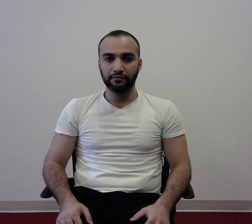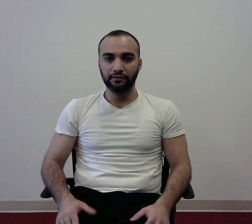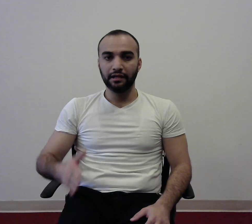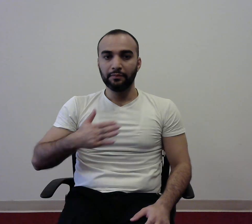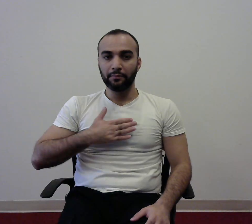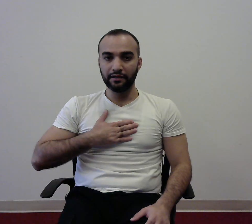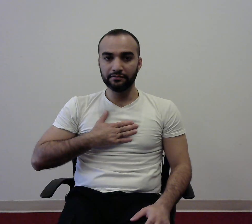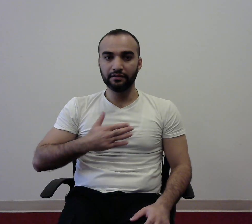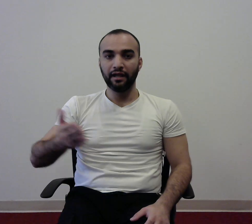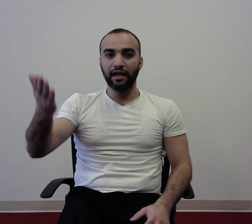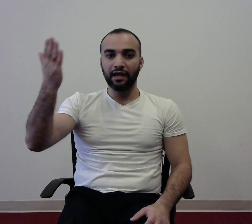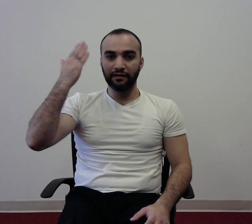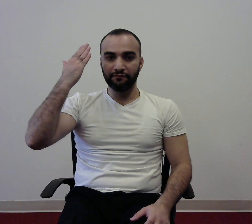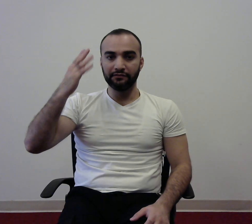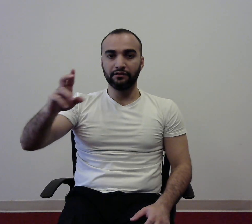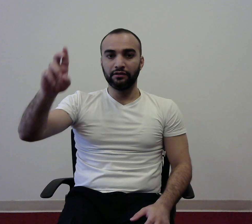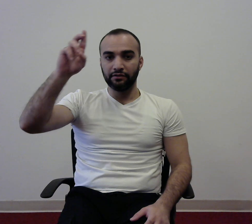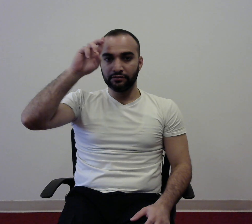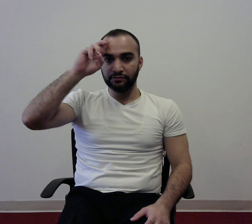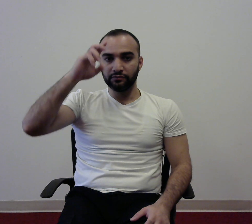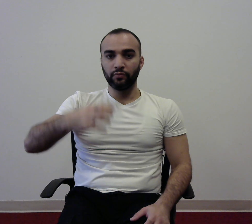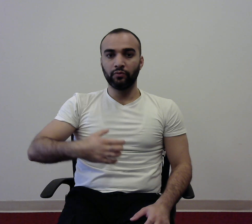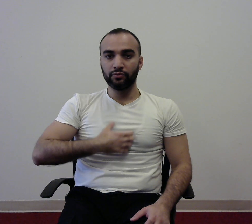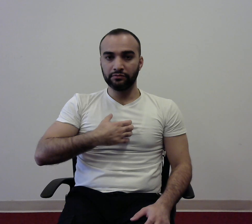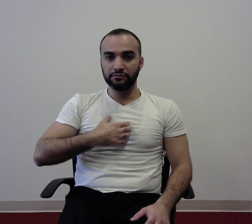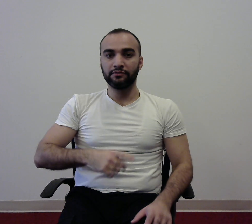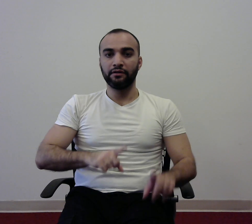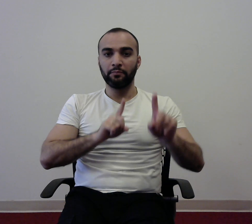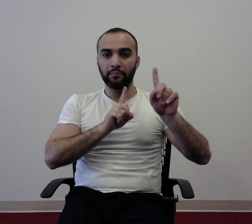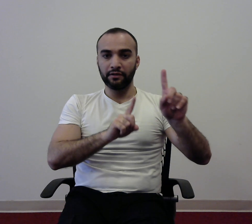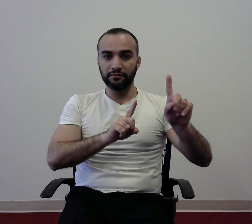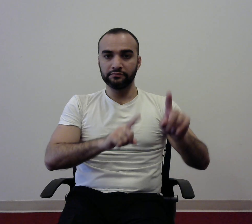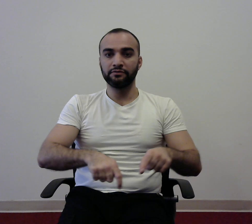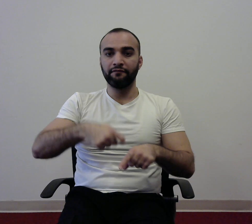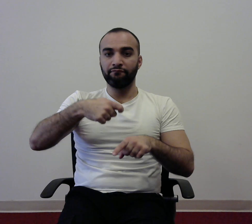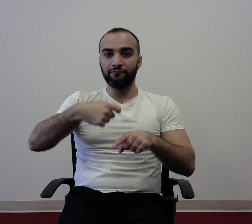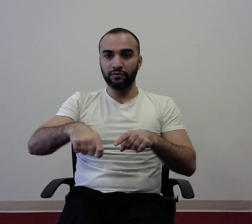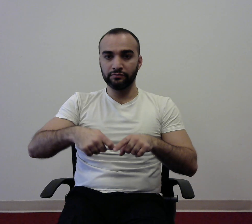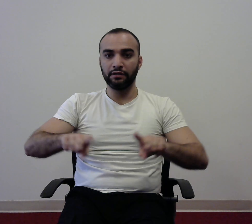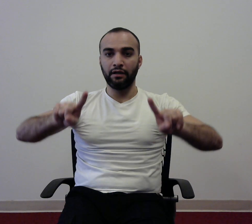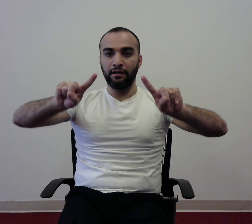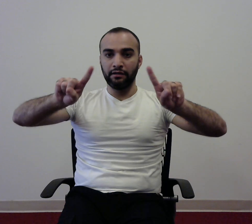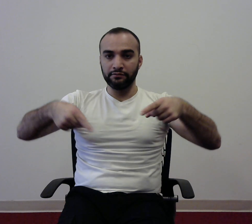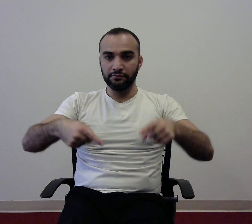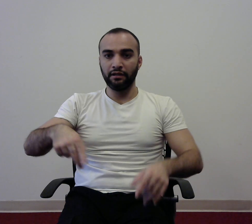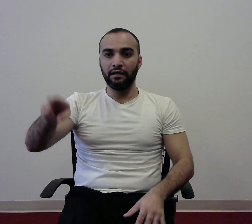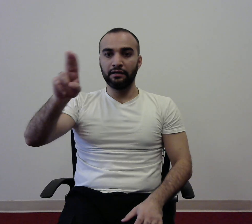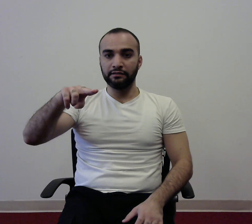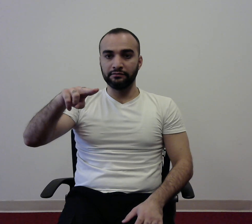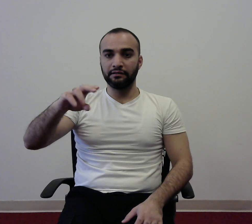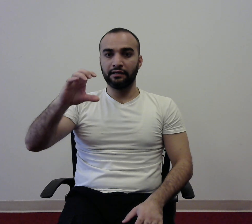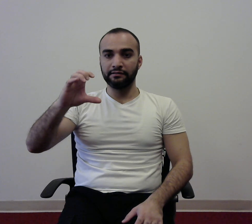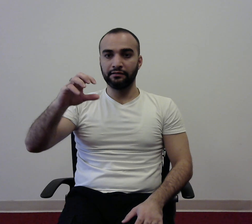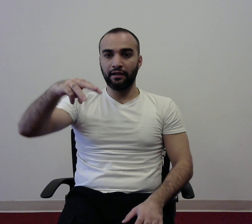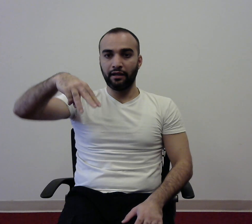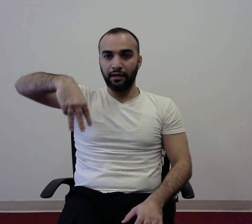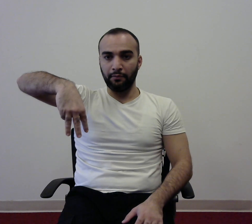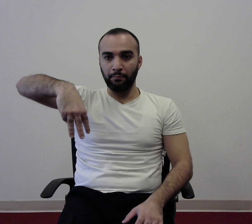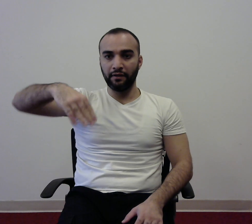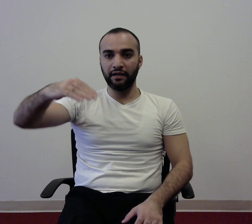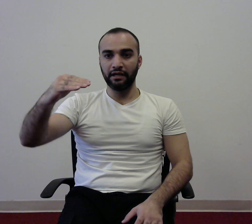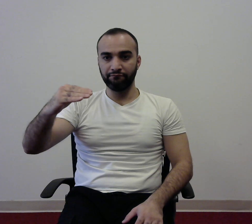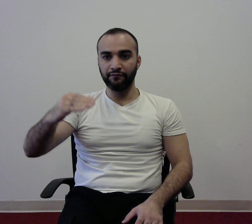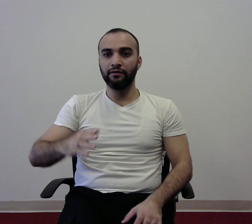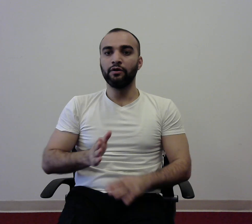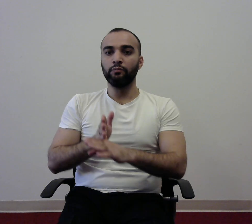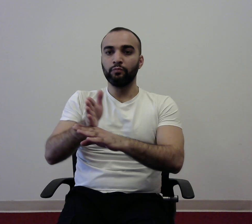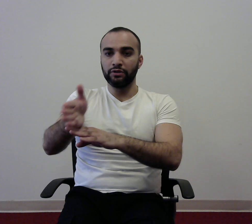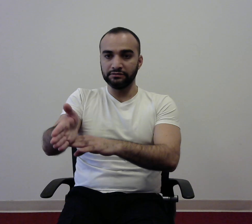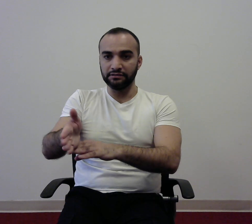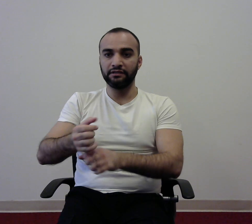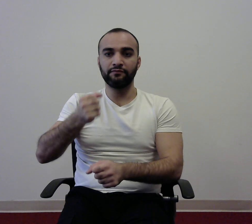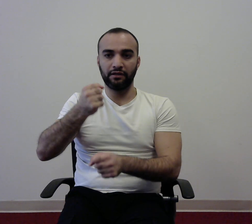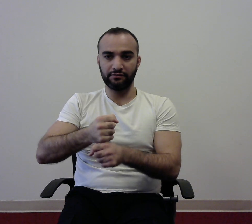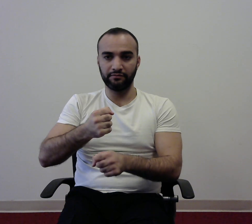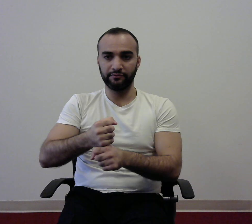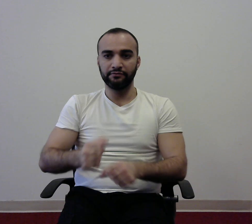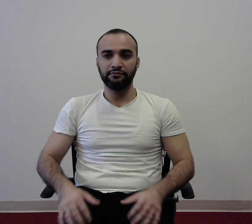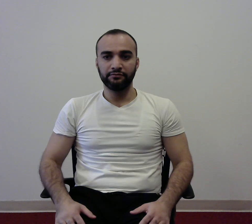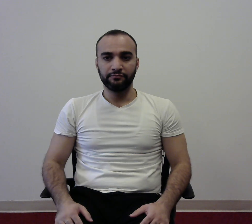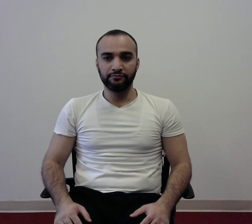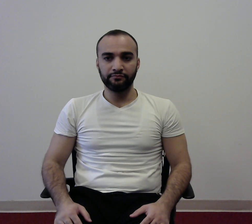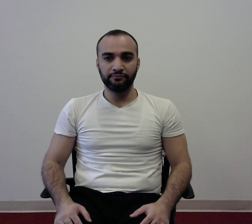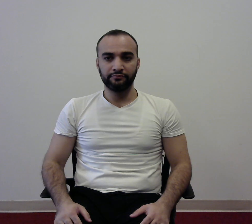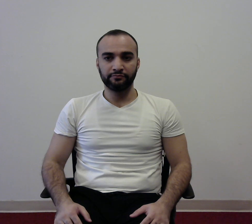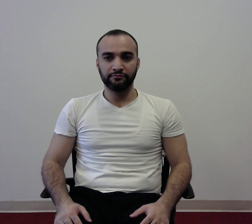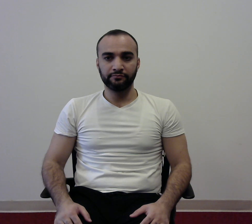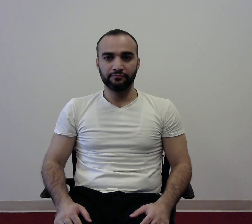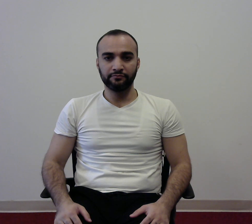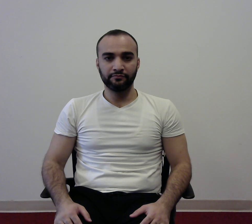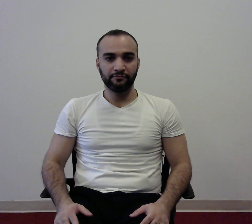Mən əvvəl Dövlət Sosial Müdafiə Fonduna (DSMF) müraciət etmişəm